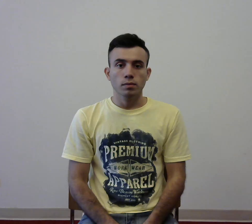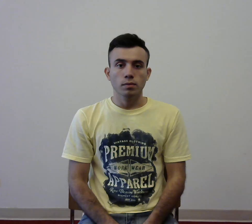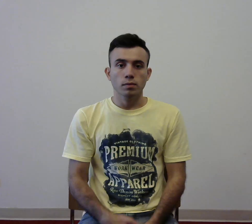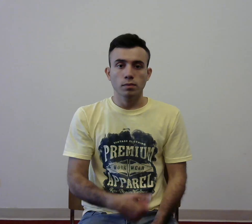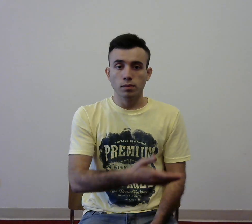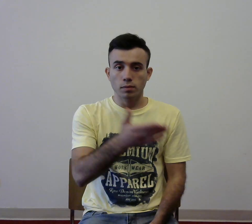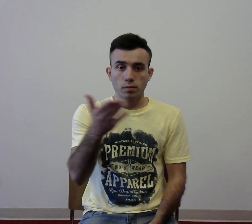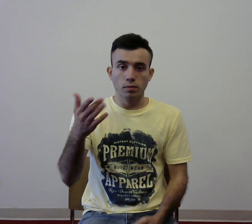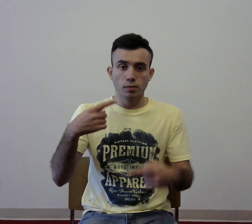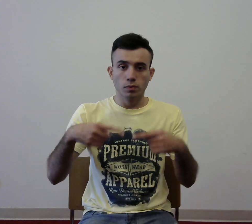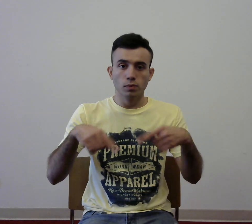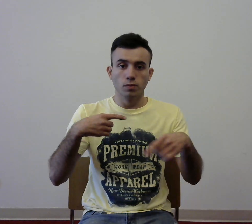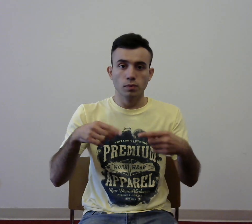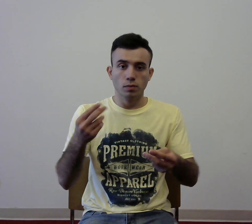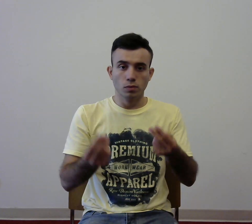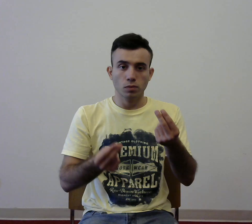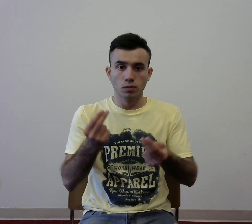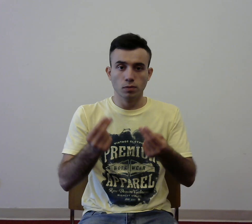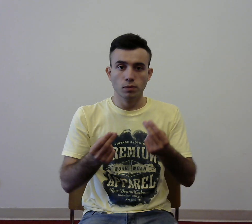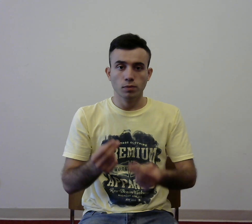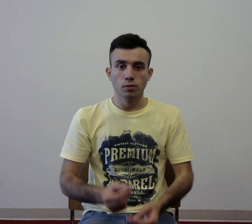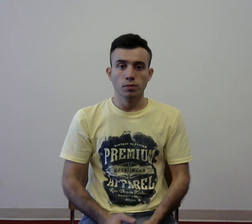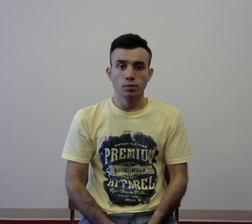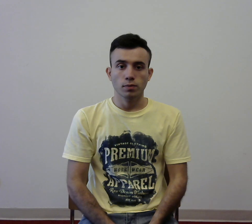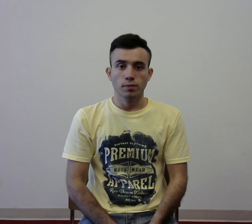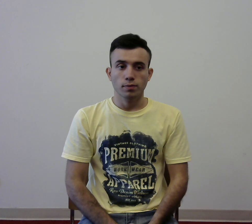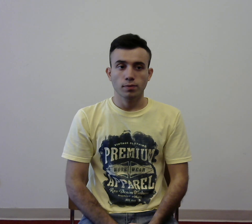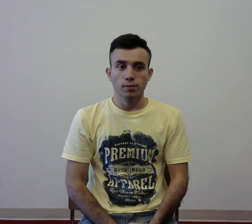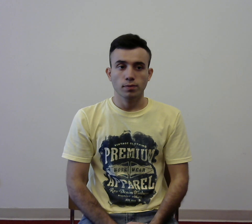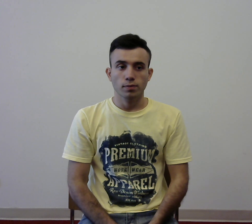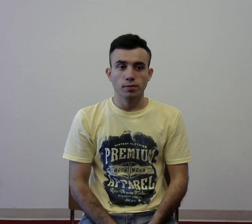Siz futbol oynayırsınız?